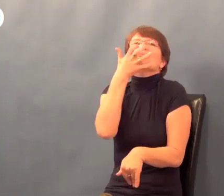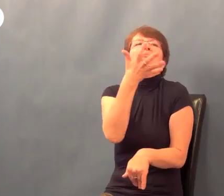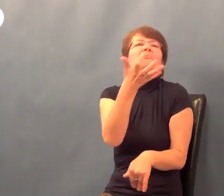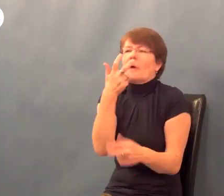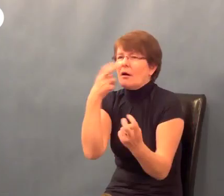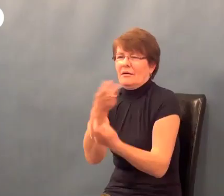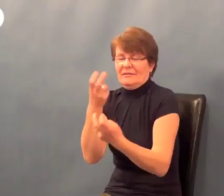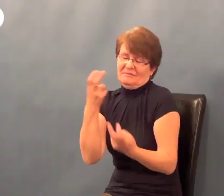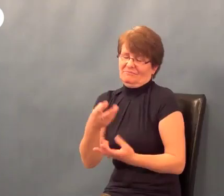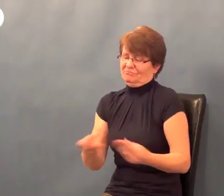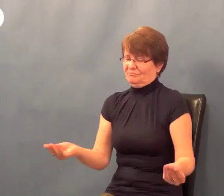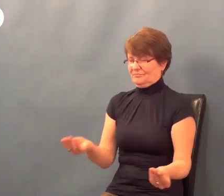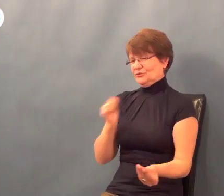Szukali, ale ona zniknęła. Czekali.